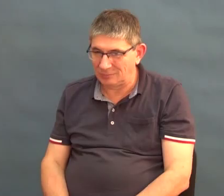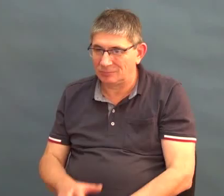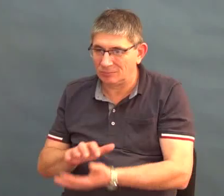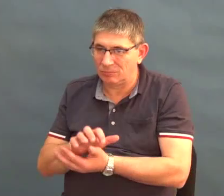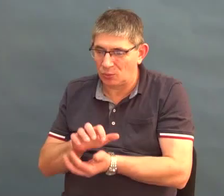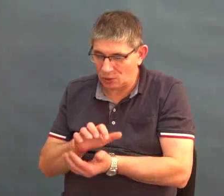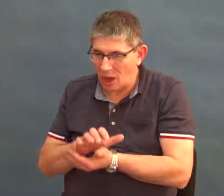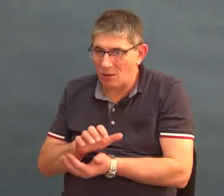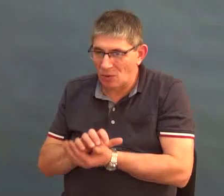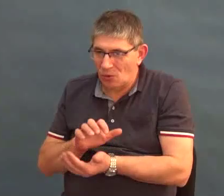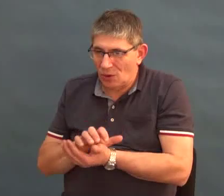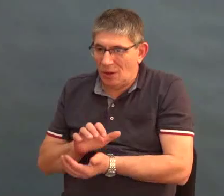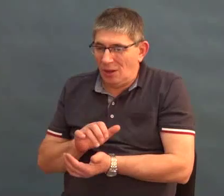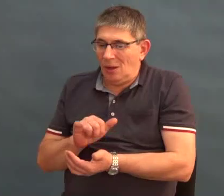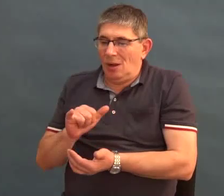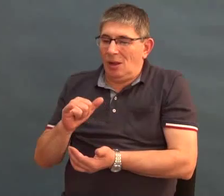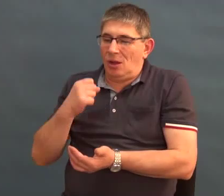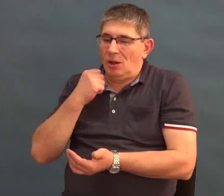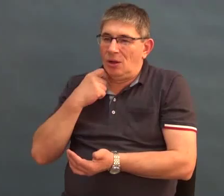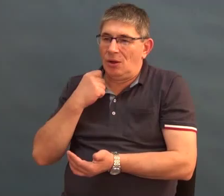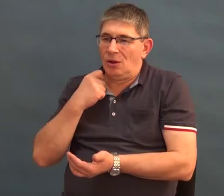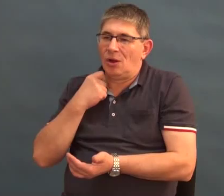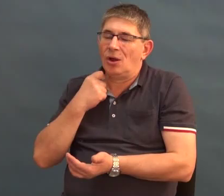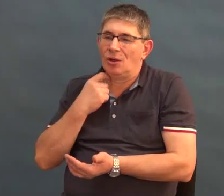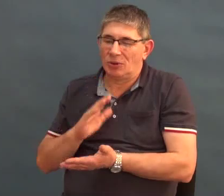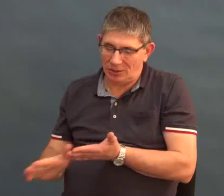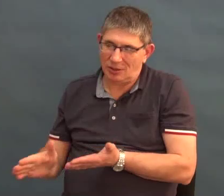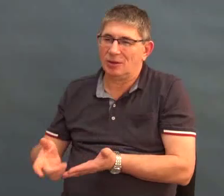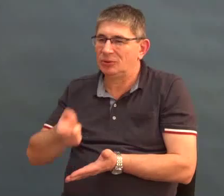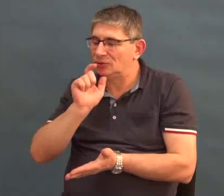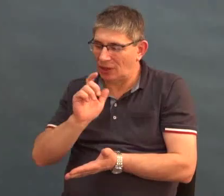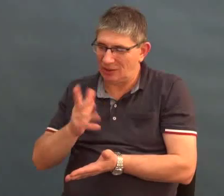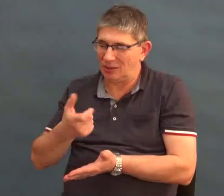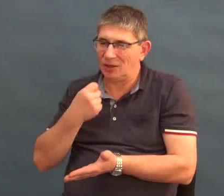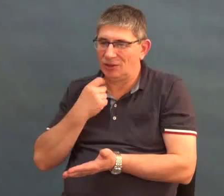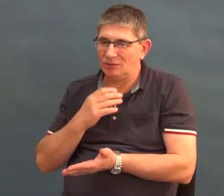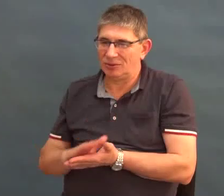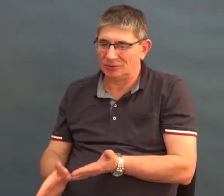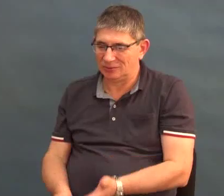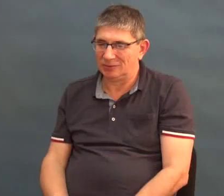Hamburger i coś do picia, coś bezalkoholowego.